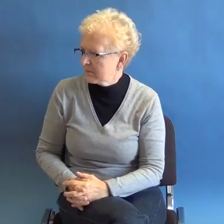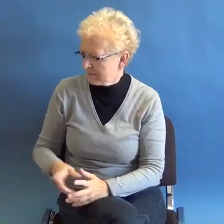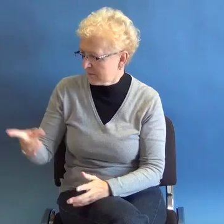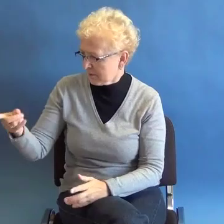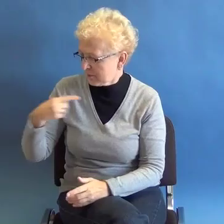Tak jak mówiłam...